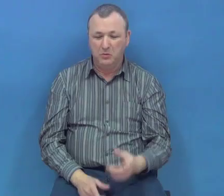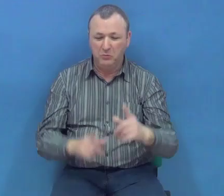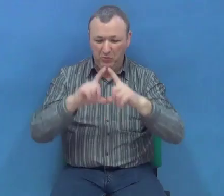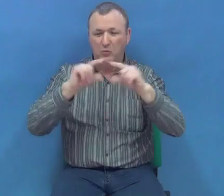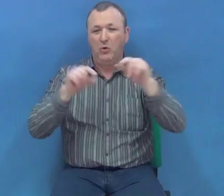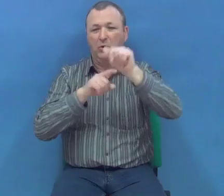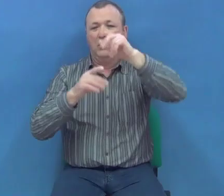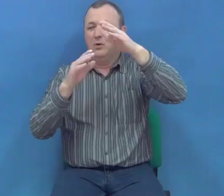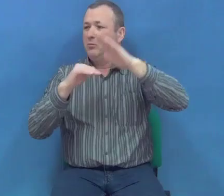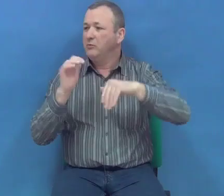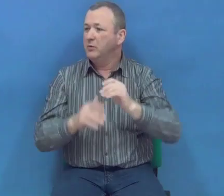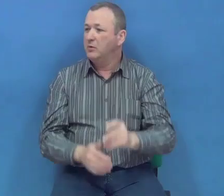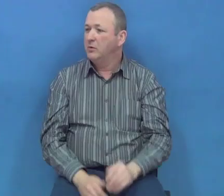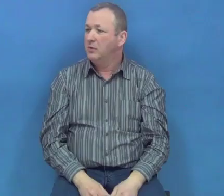Ten trójkątny znak jest na budowie.